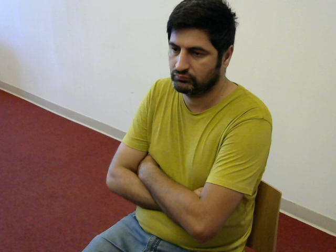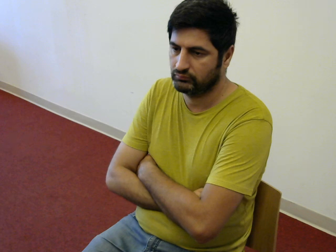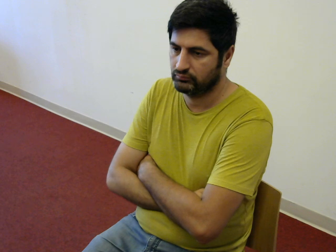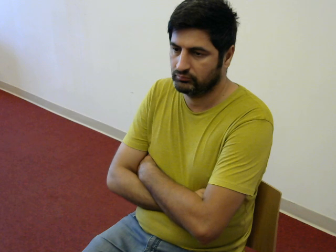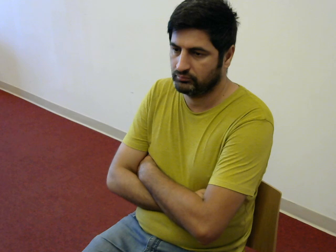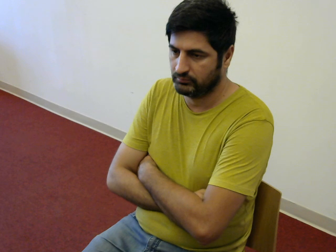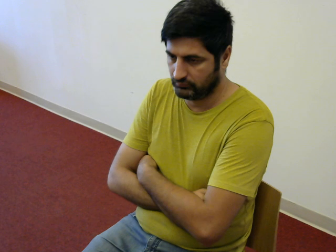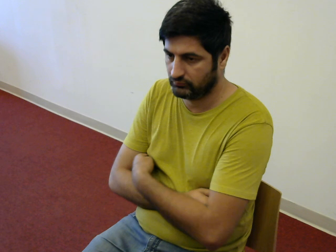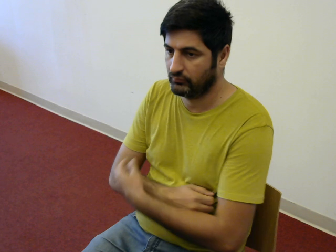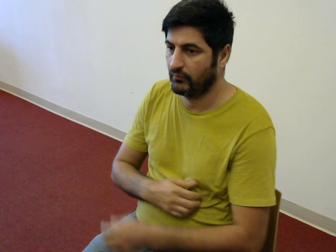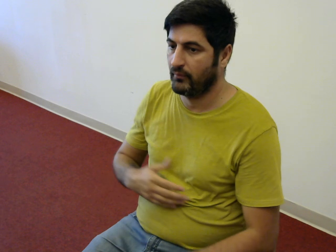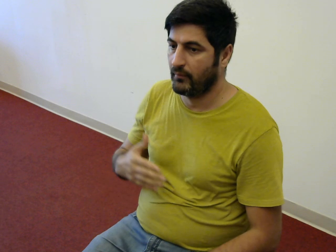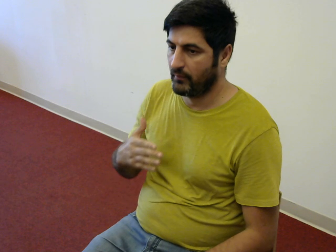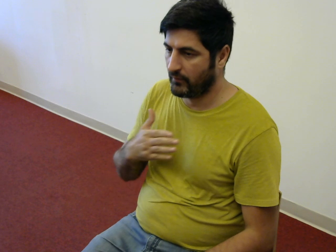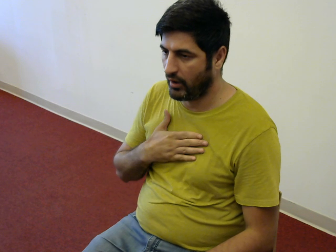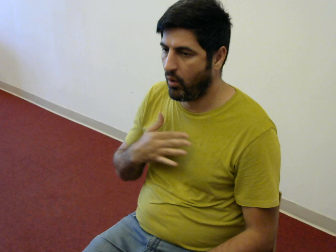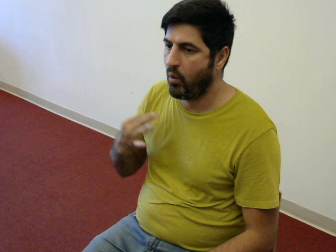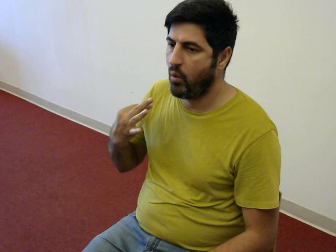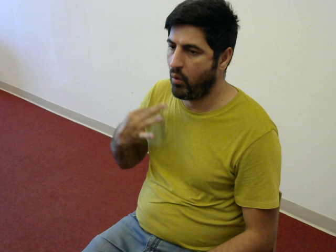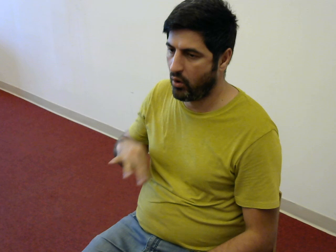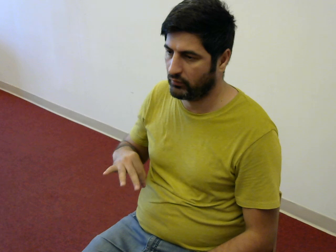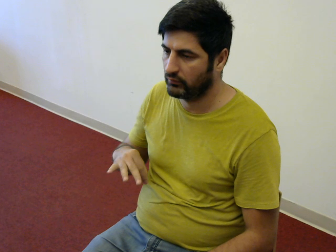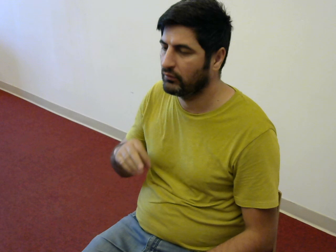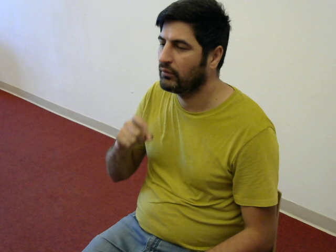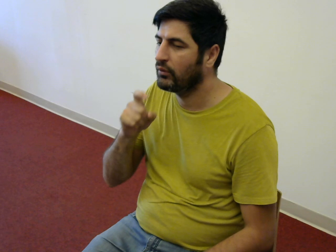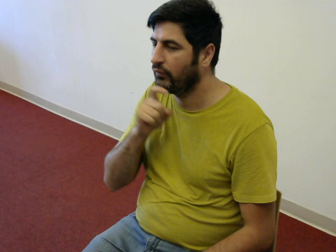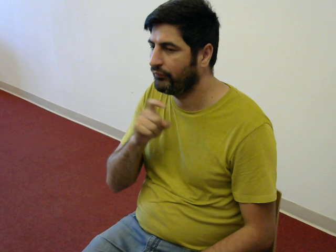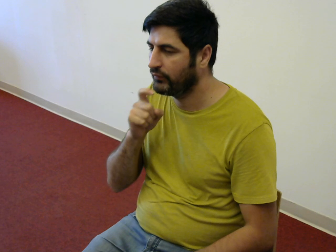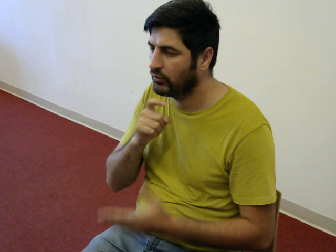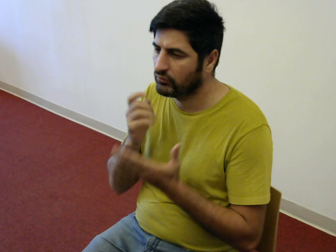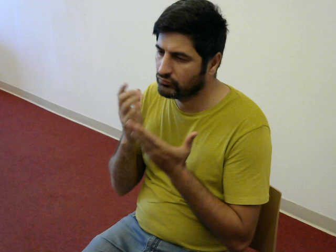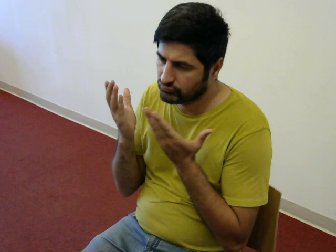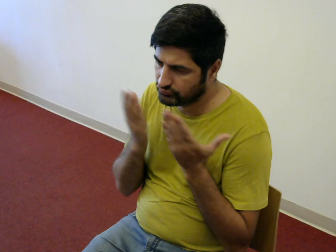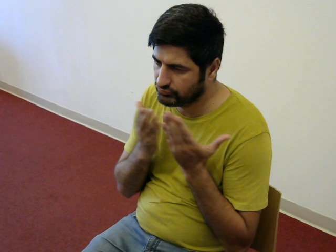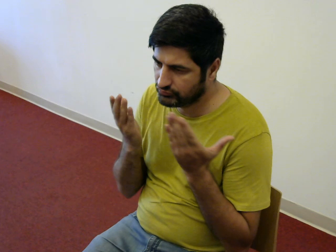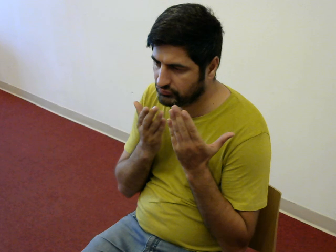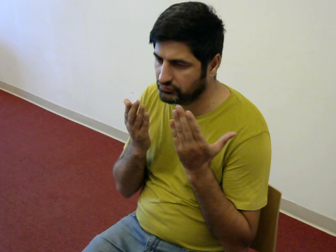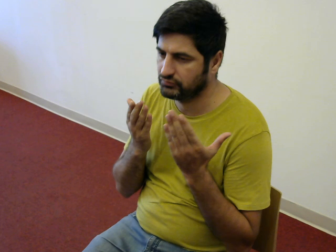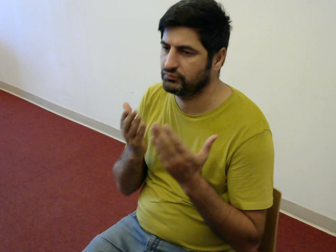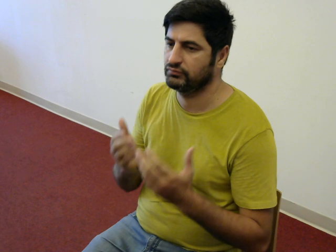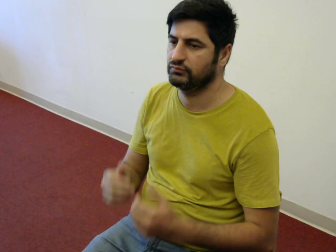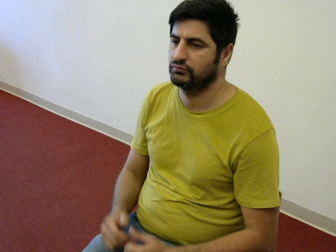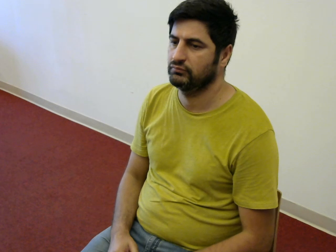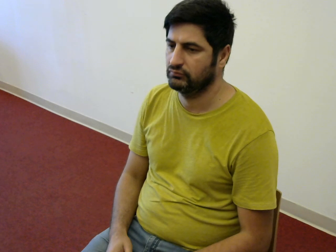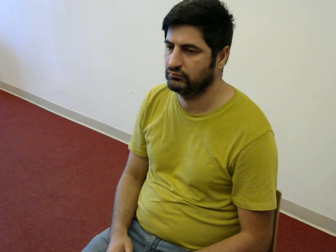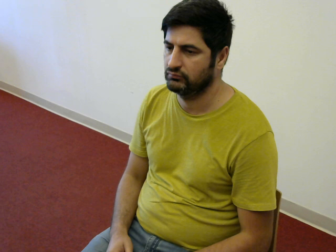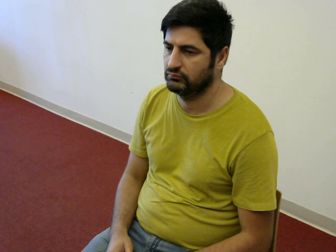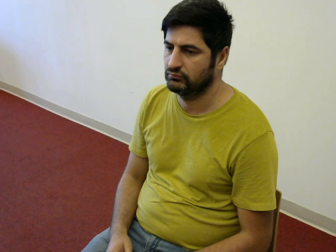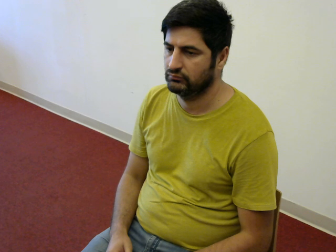Mənim oğlum universitetdə oxuyur